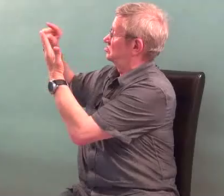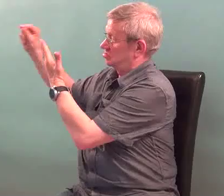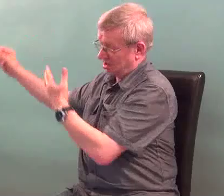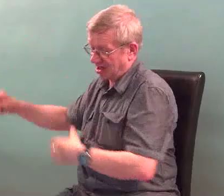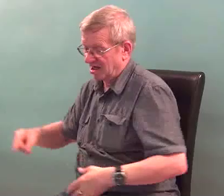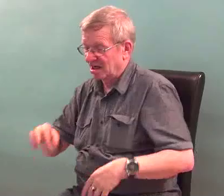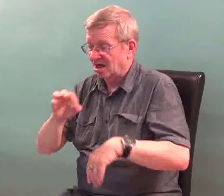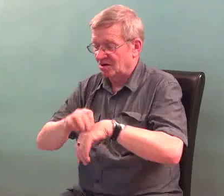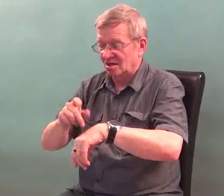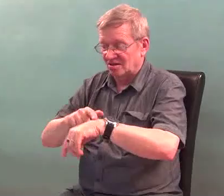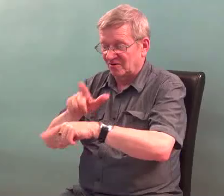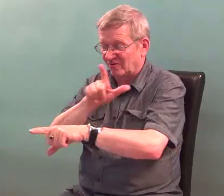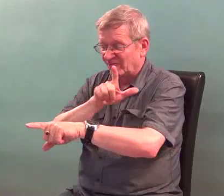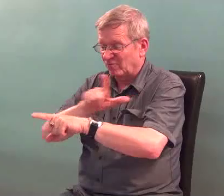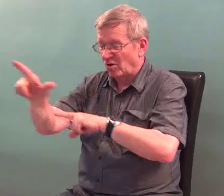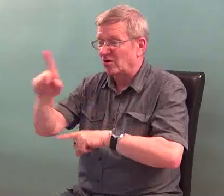Akurat wybija godzina dwunasta.